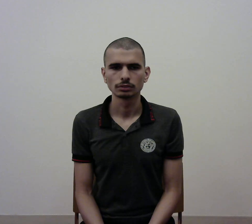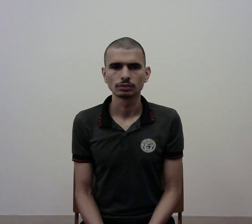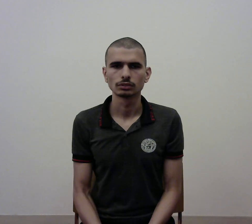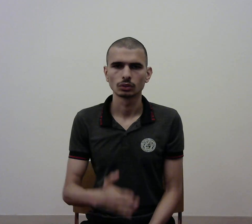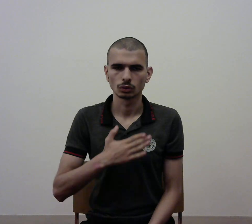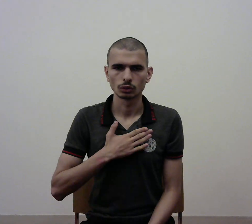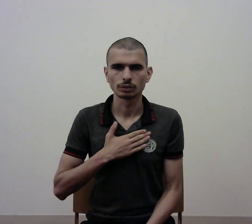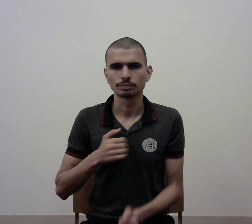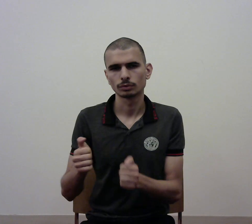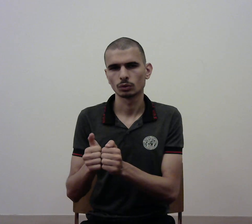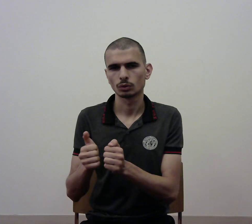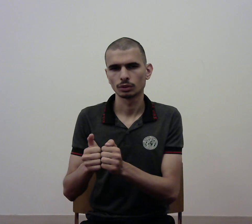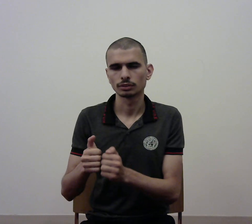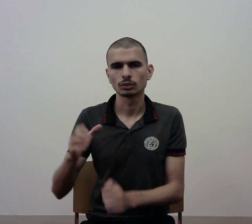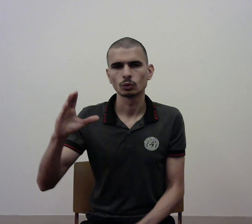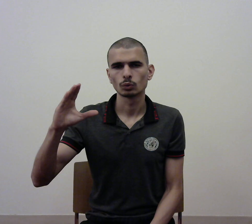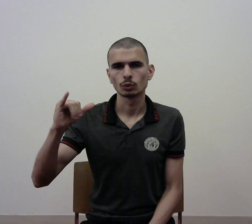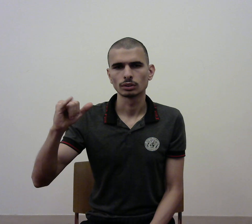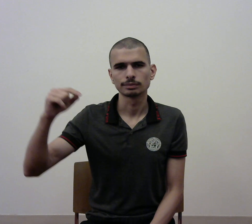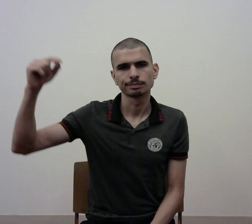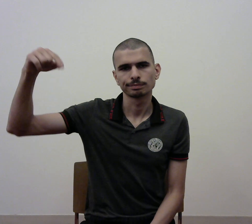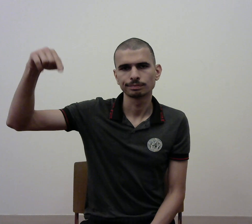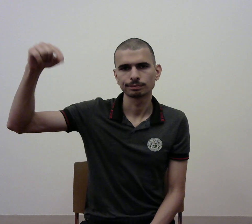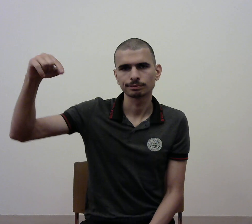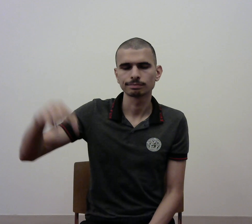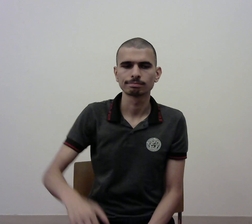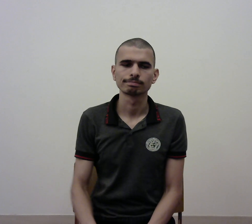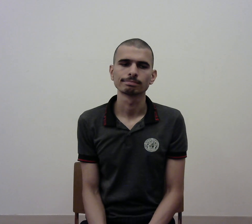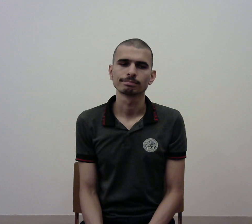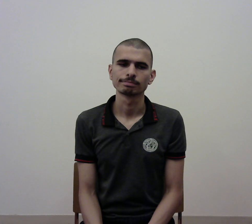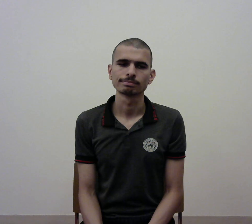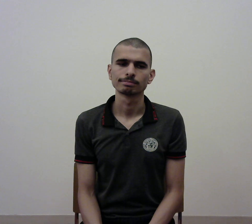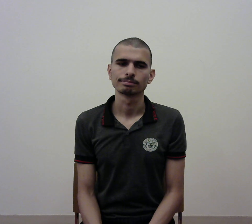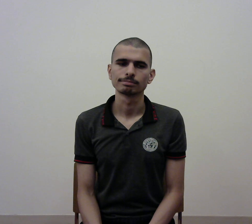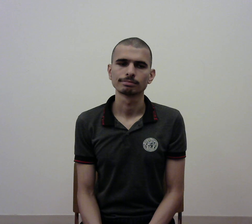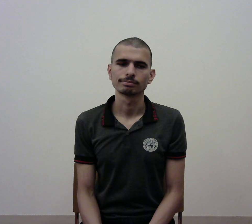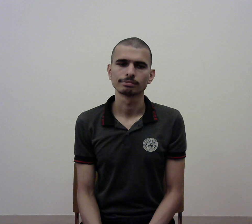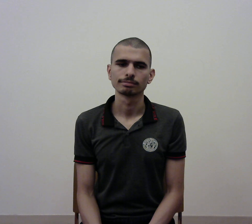Bizə qonşudan su damır